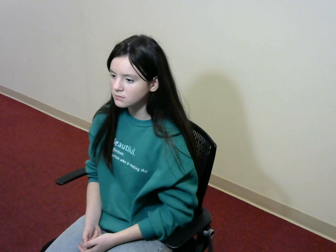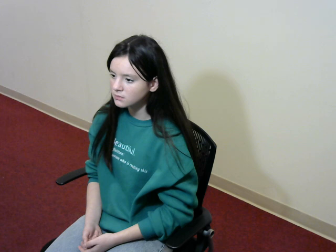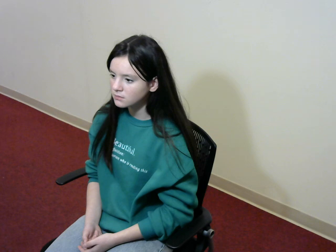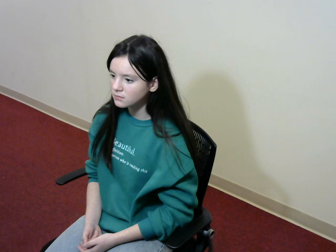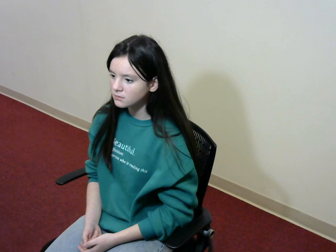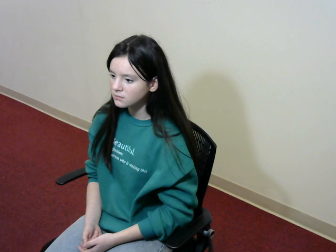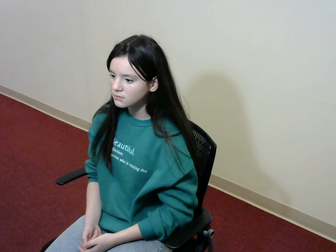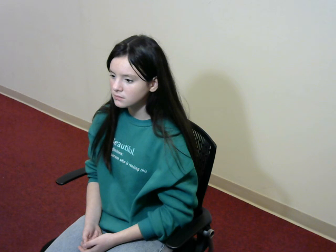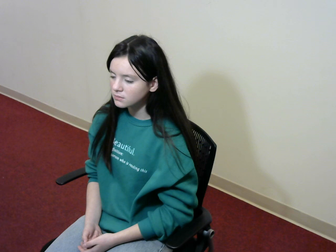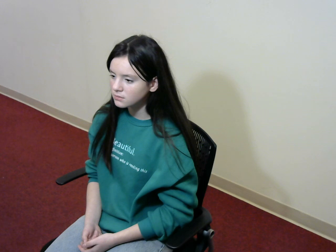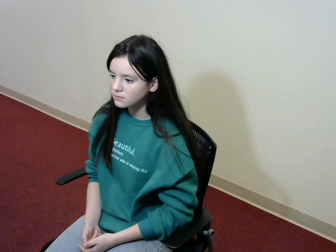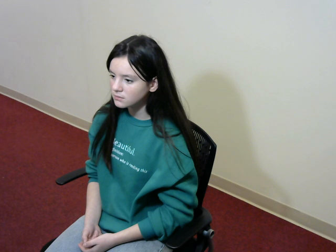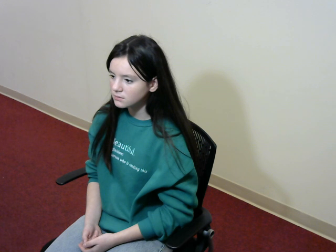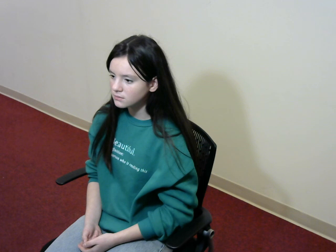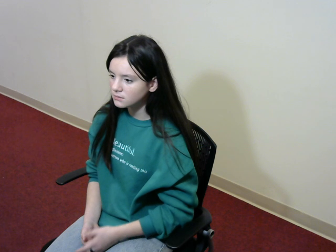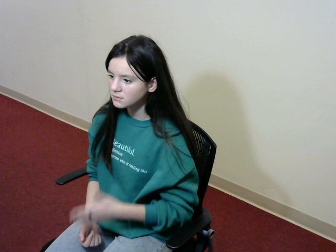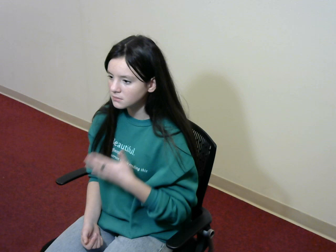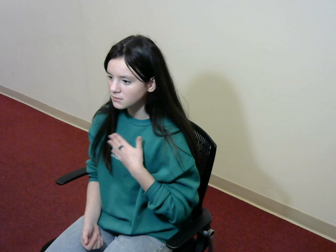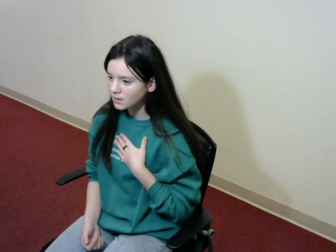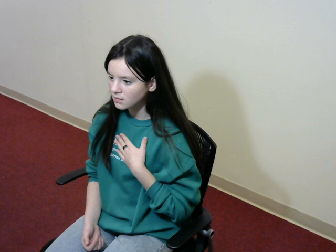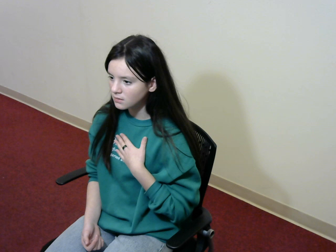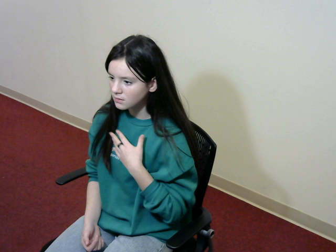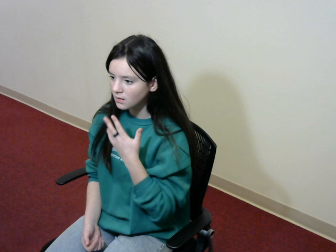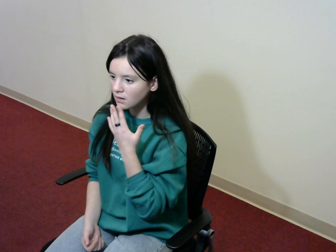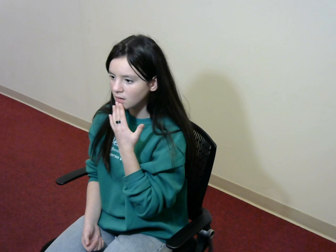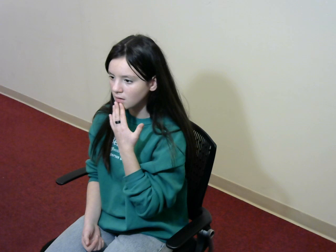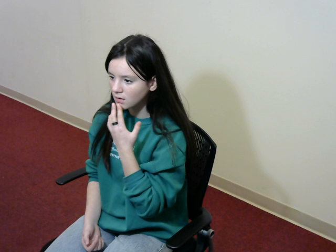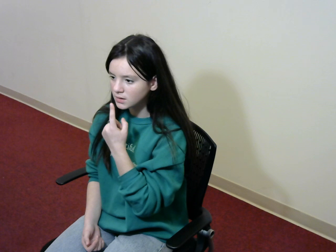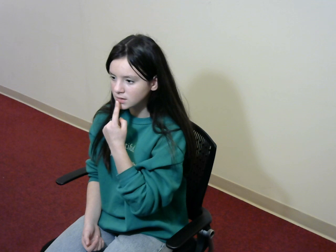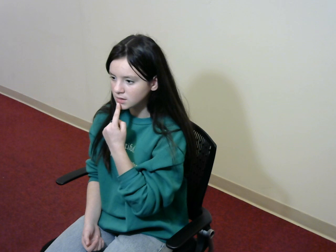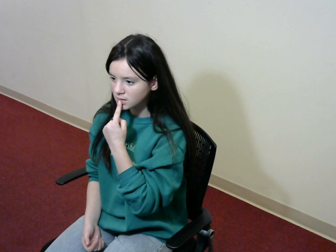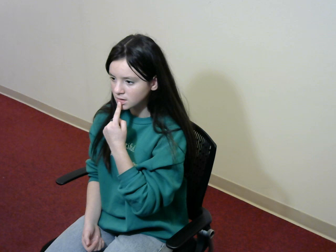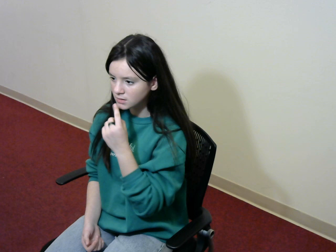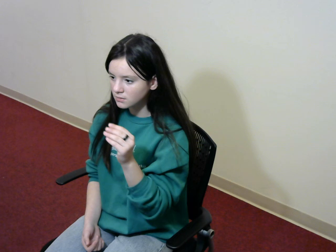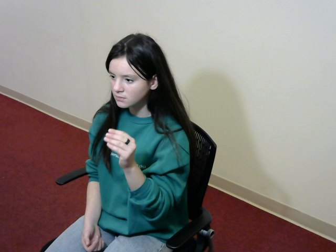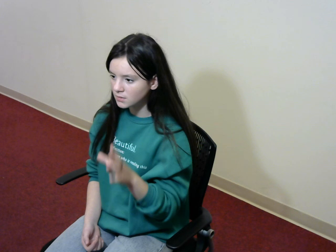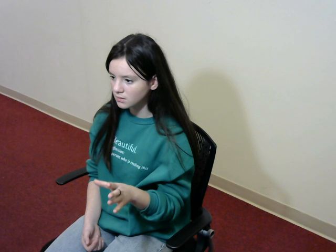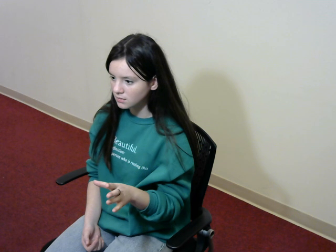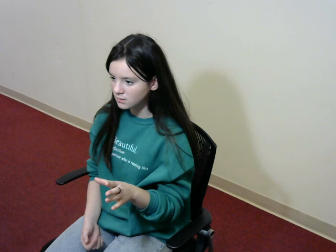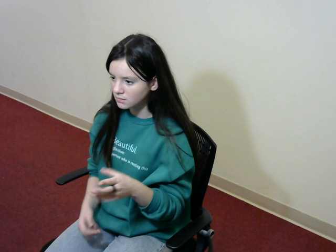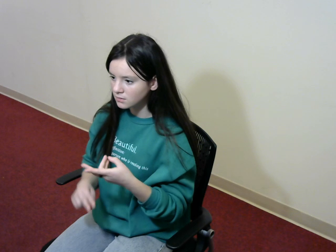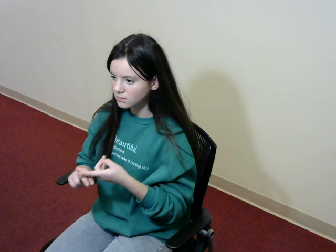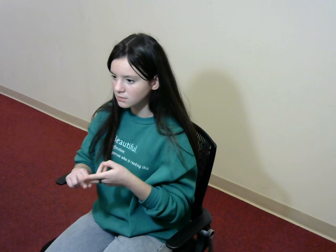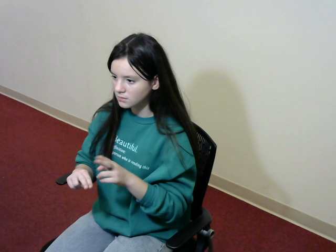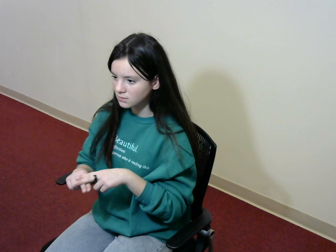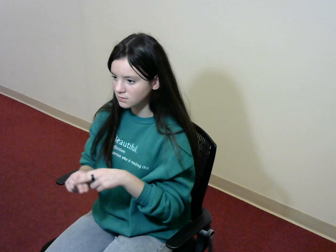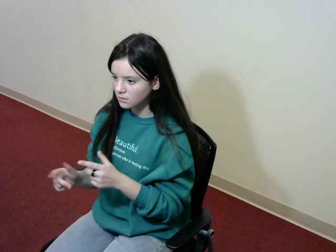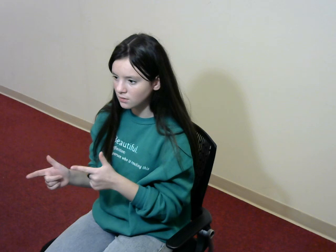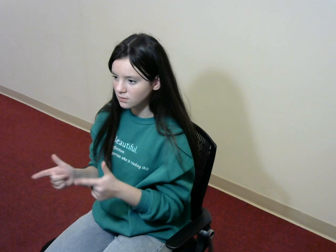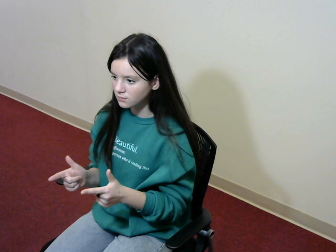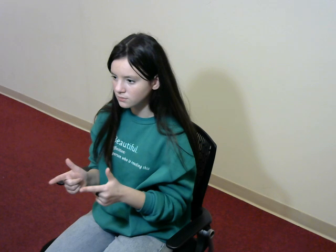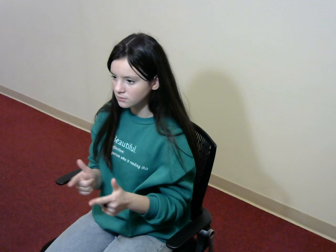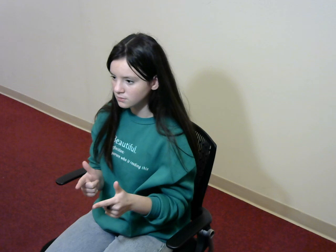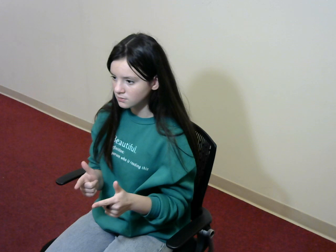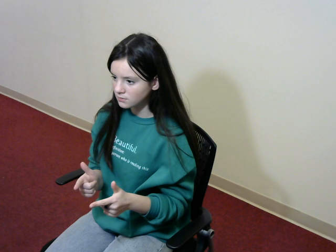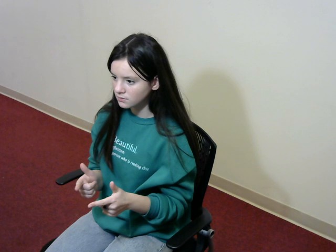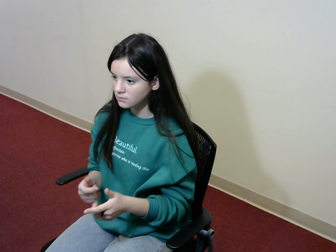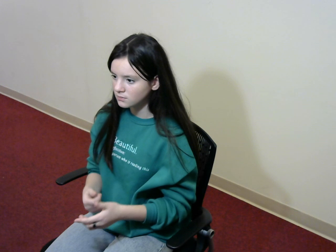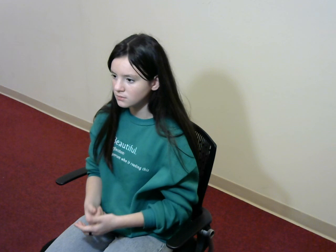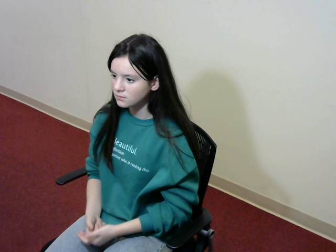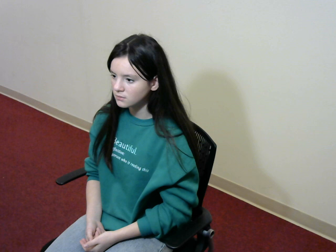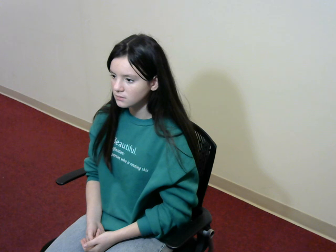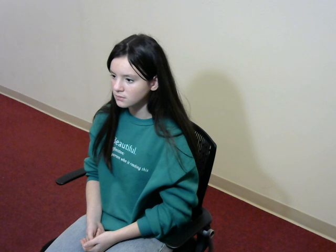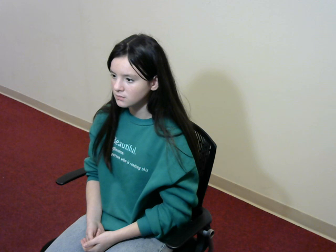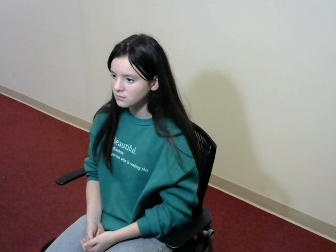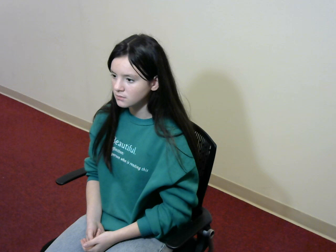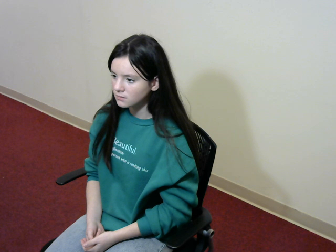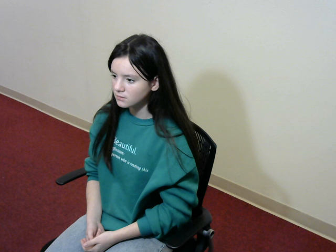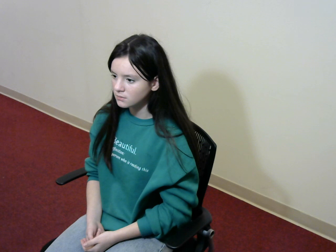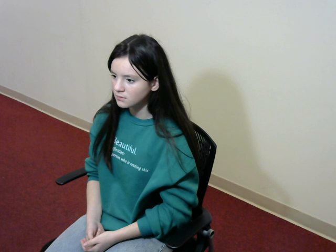Mən xarici dil diplom üçün hazırlaşıram